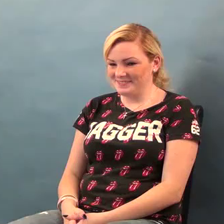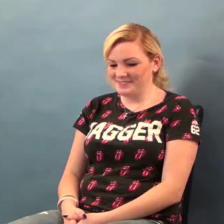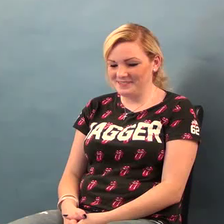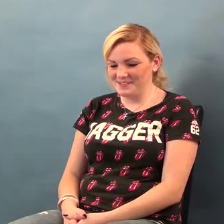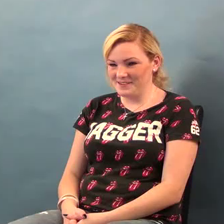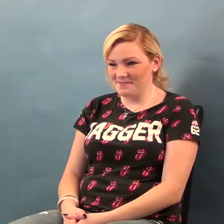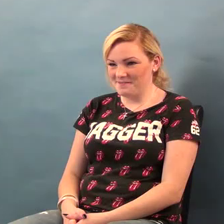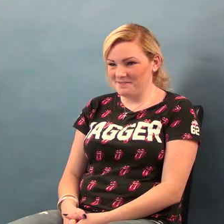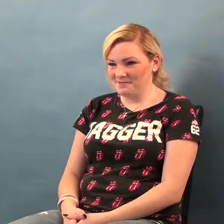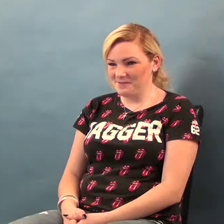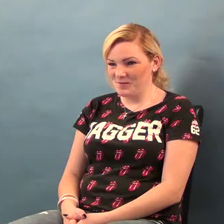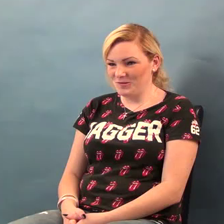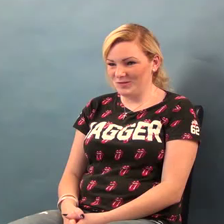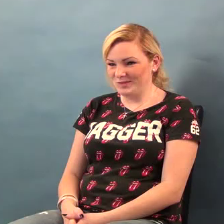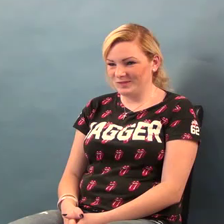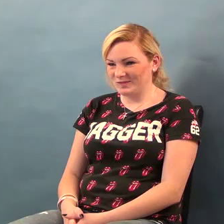Cały dzień jestem zajęta.